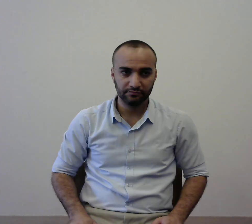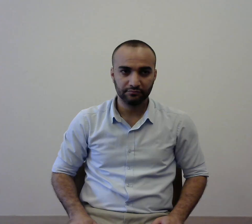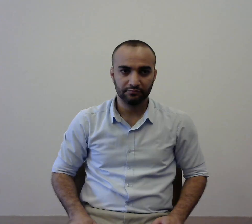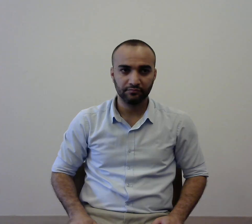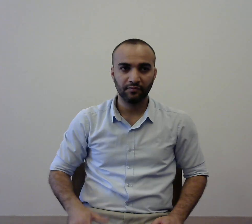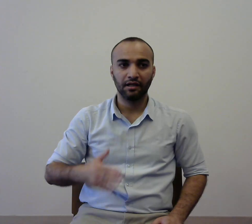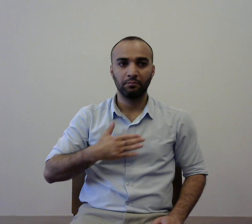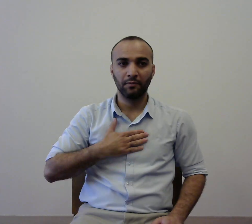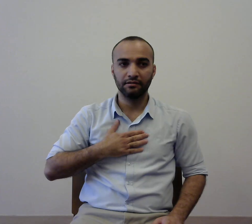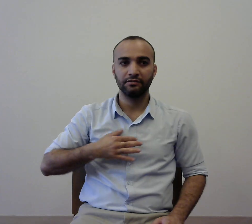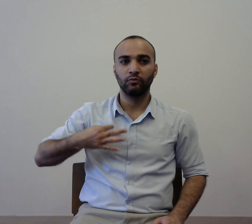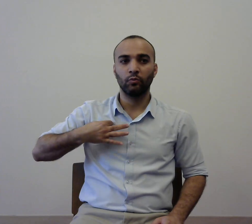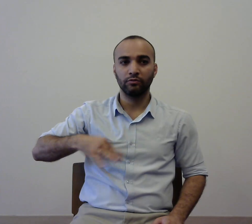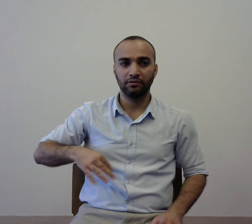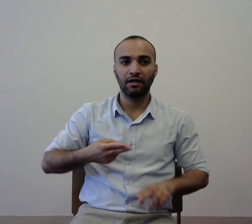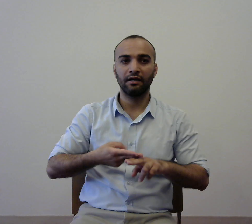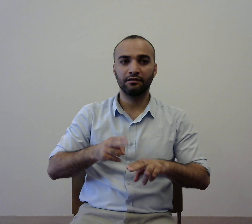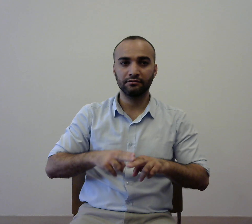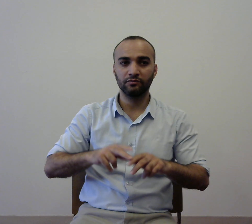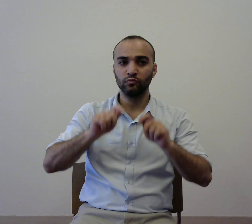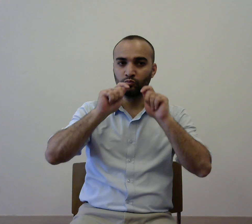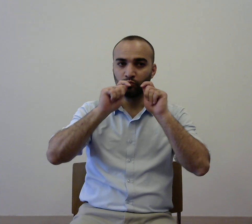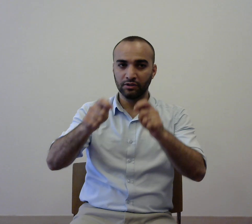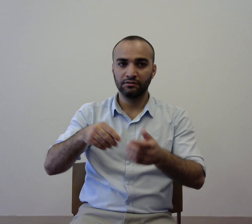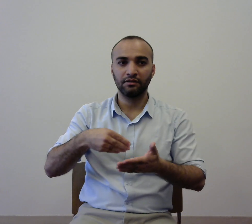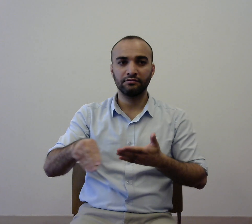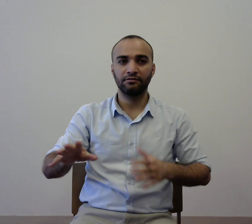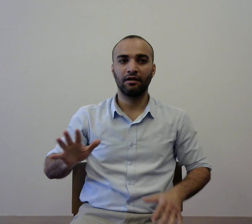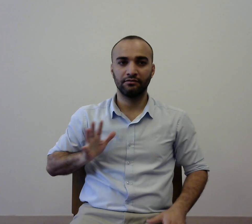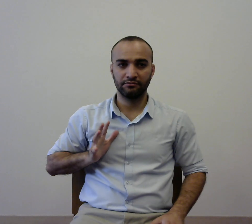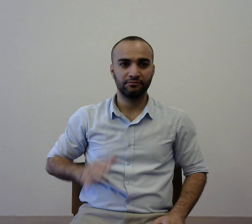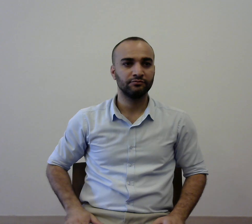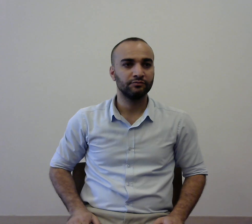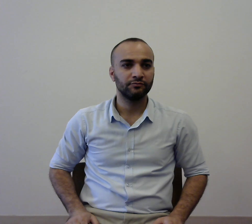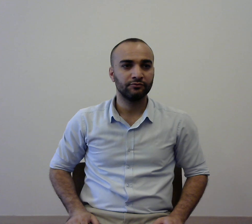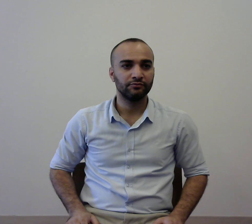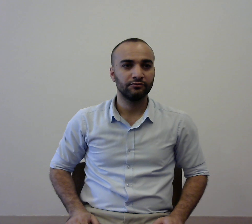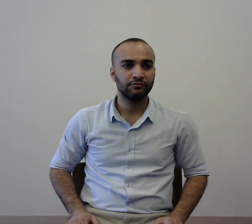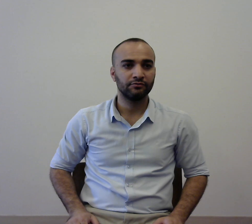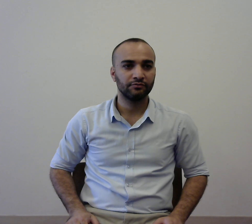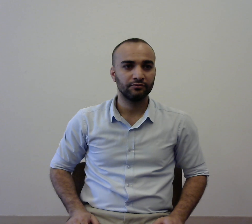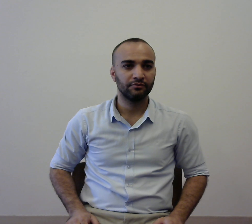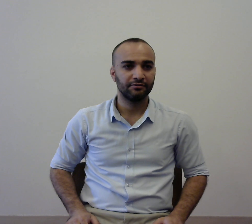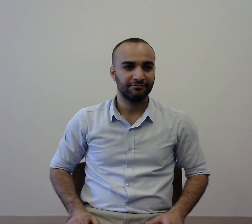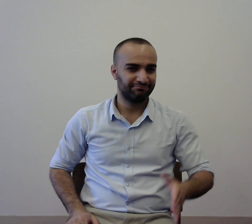Mən oğlum üçün hədiyyə almışam